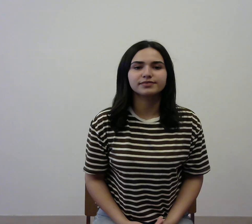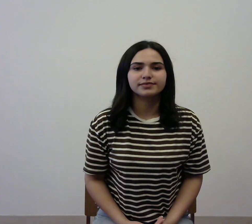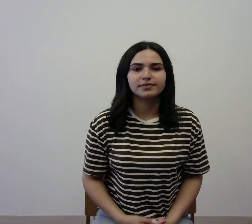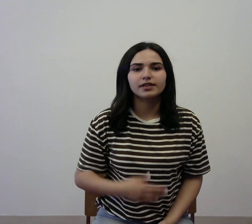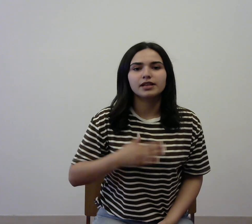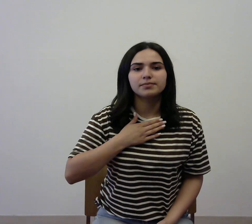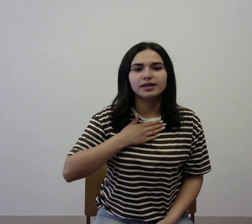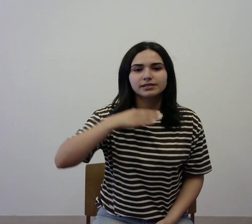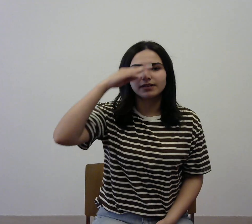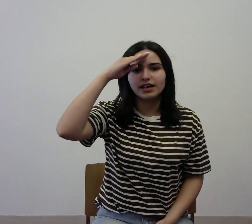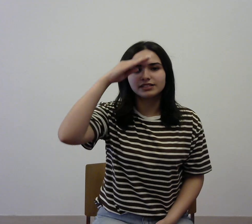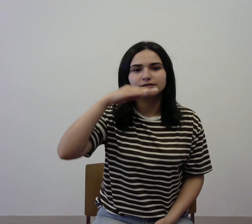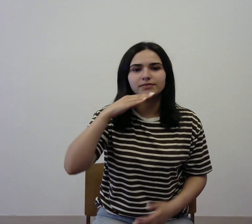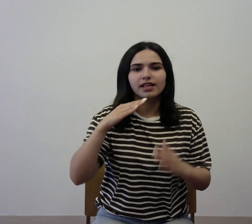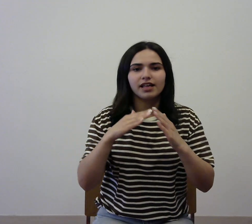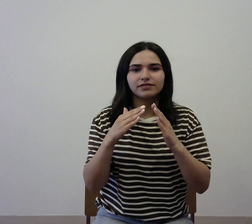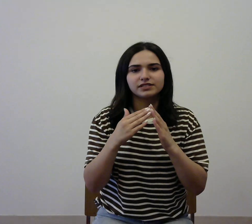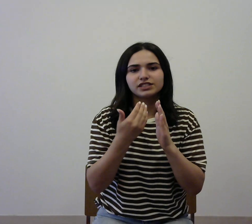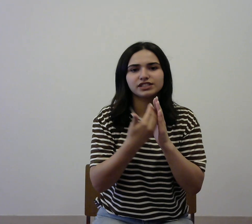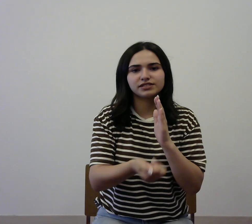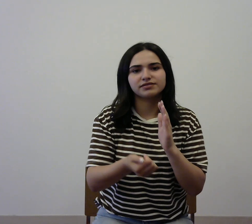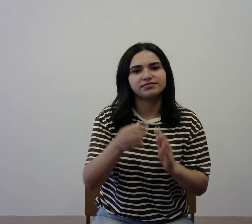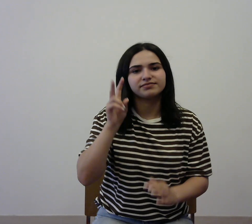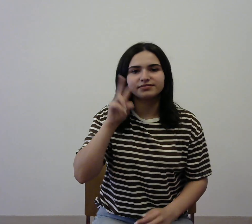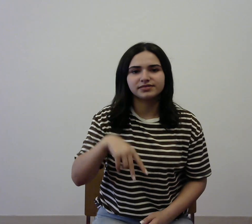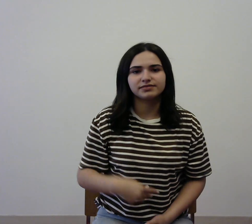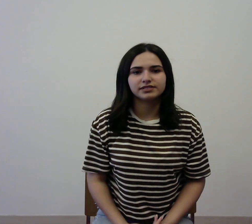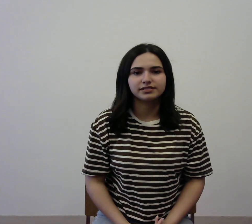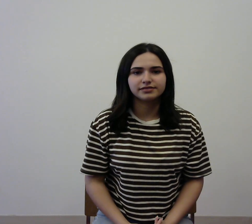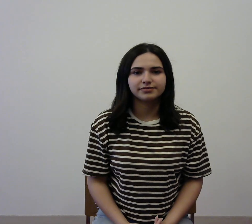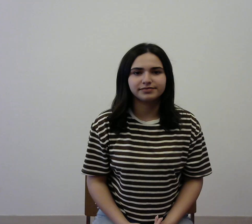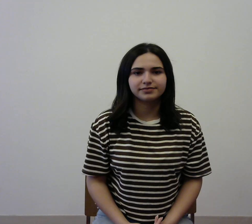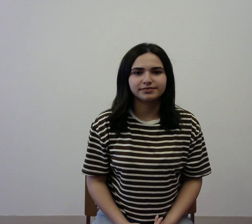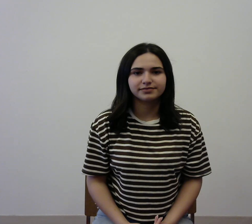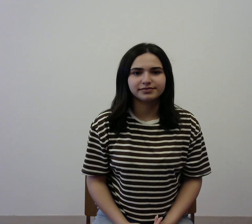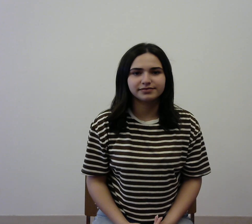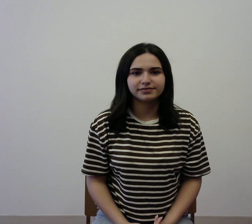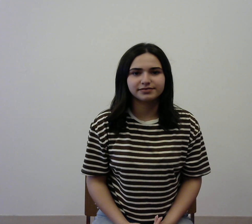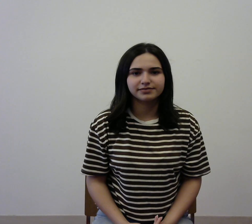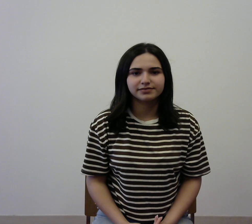Mənim atam evdən çıxa bilmir